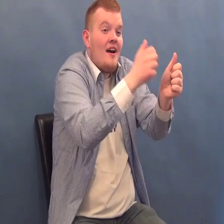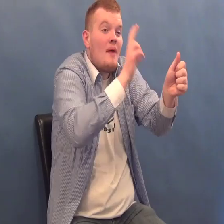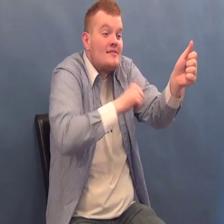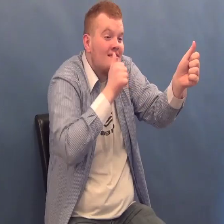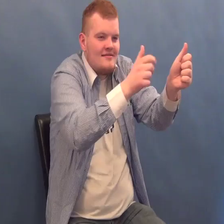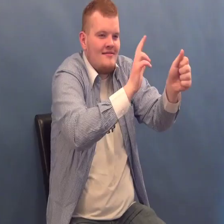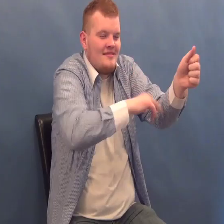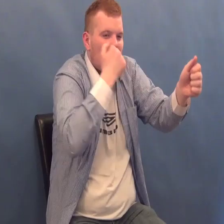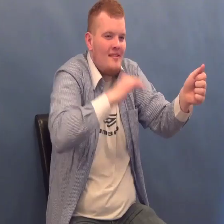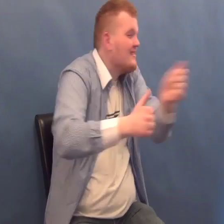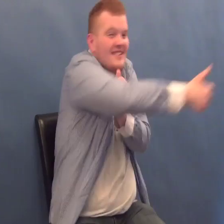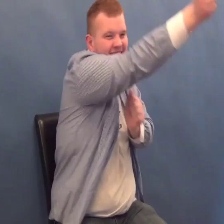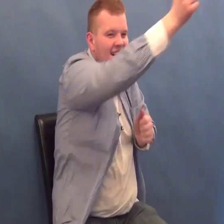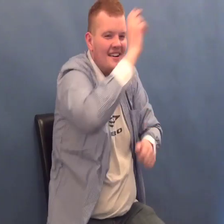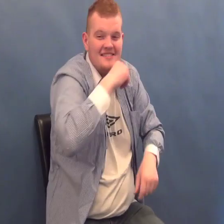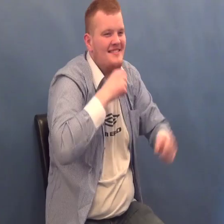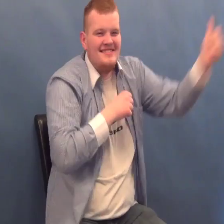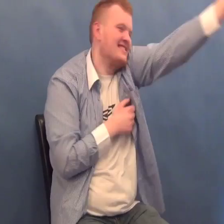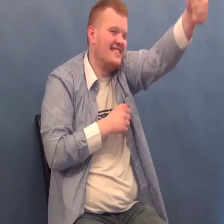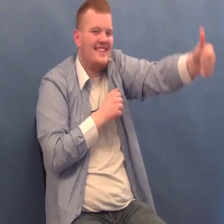Policjant dogania ich, ale ten smarkacz razem z tatą rozbiegają się.